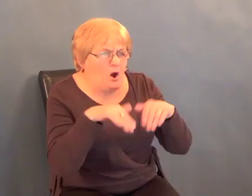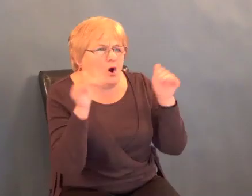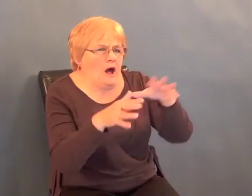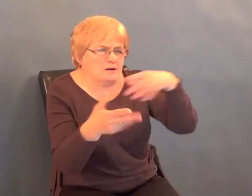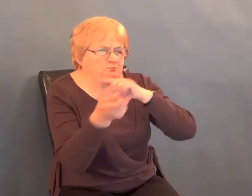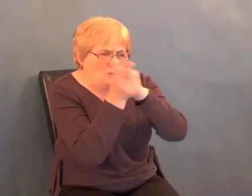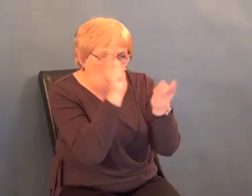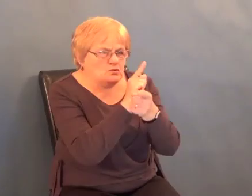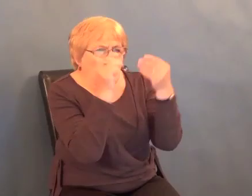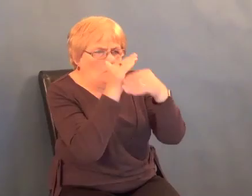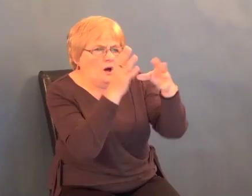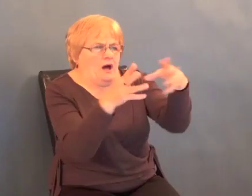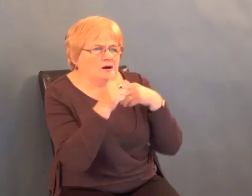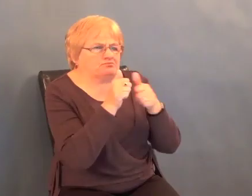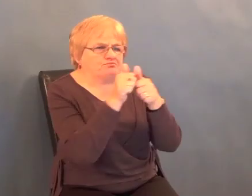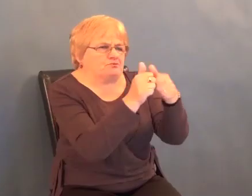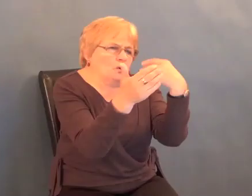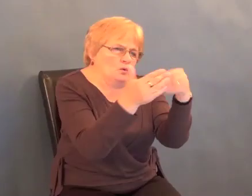Spotkamy się i idziemy razem na zakupy.